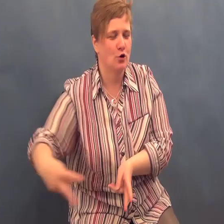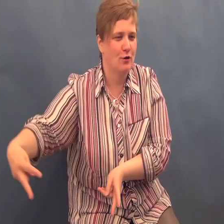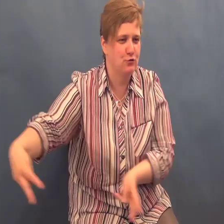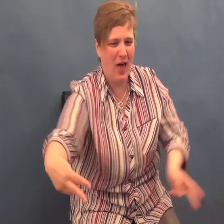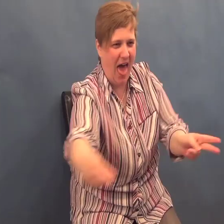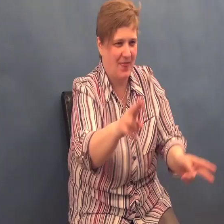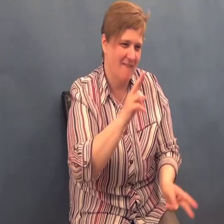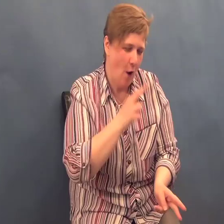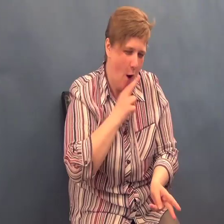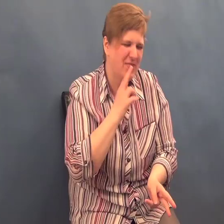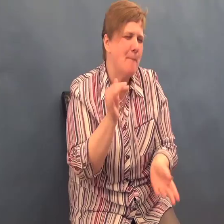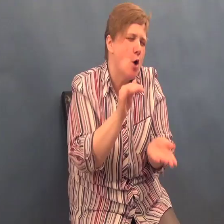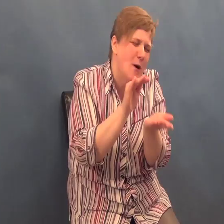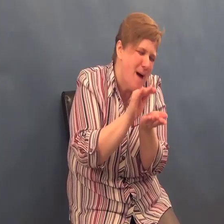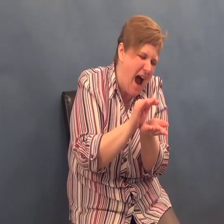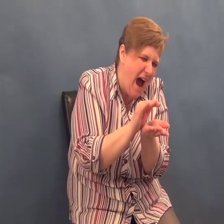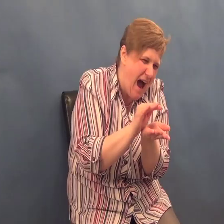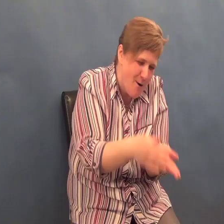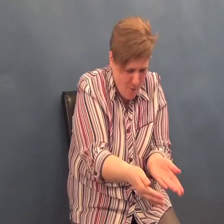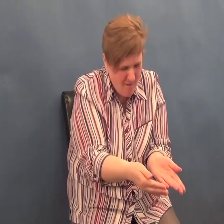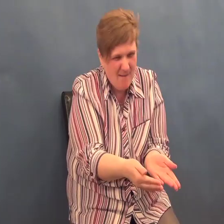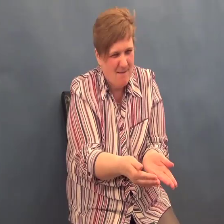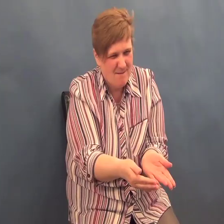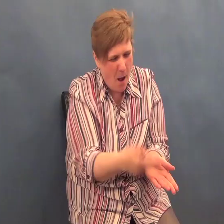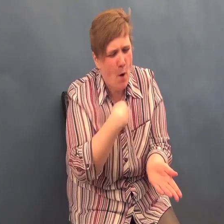Aż wszyscy doszli do wody, bardzo płytkiej.